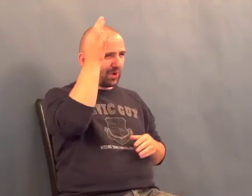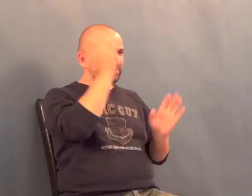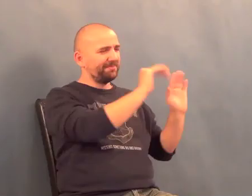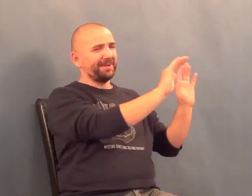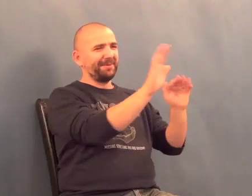"Pa, pa."